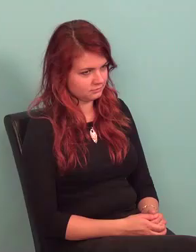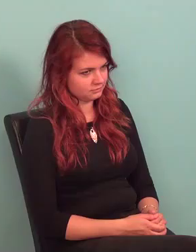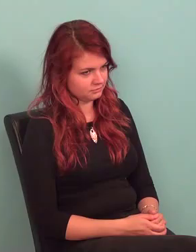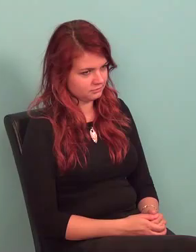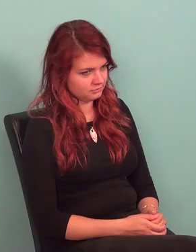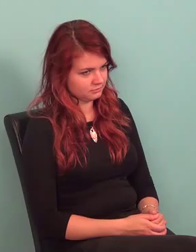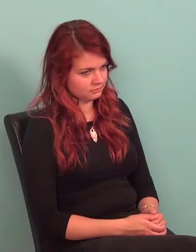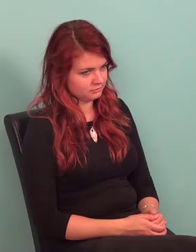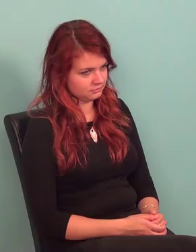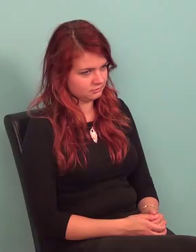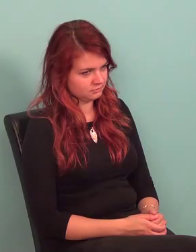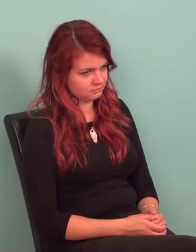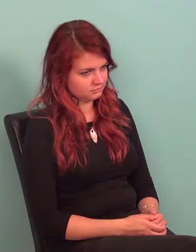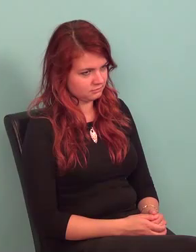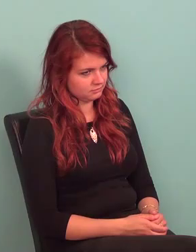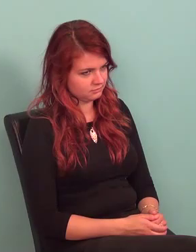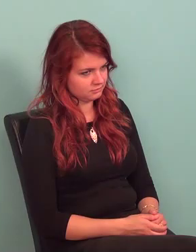Myszka Miki widzi drzwi.